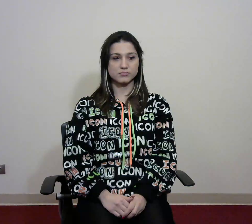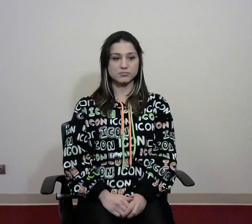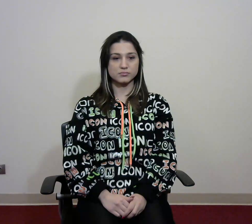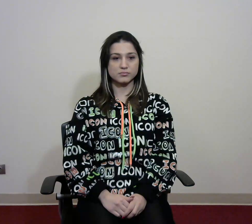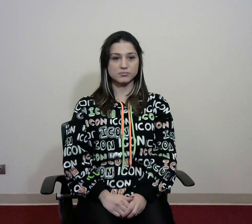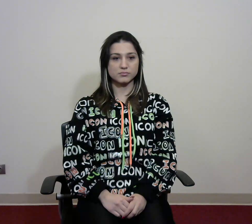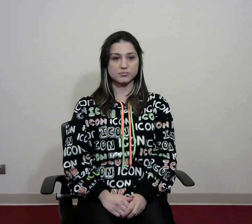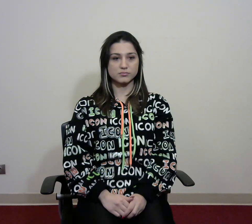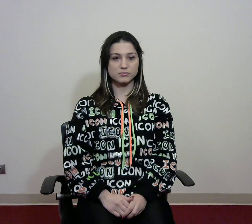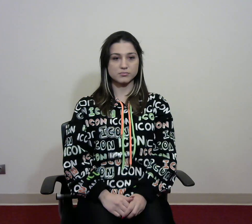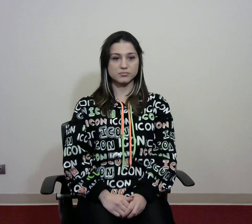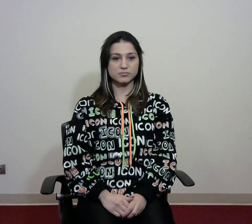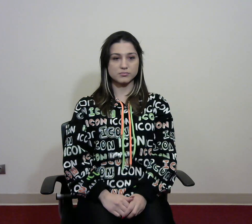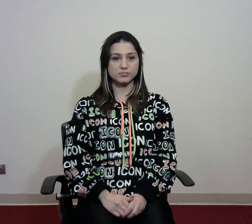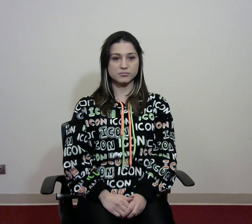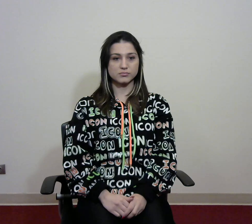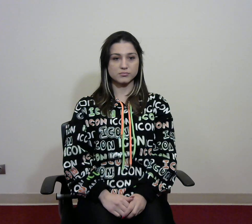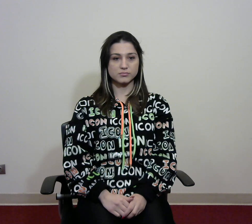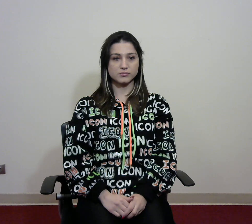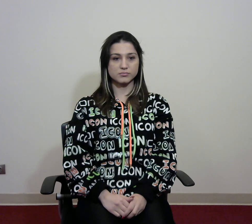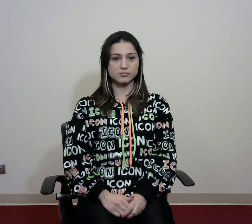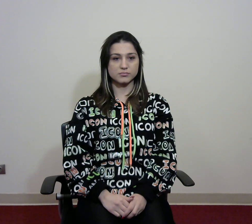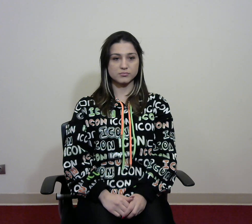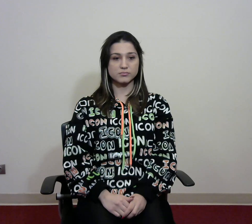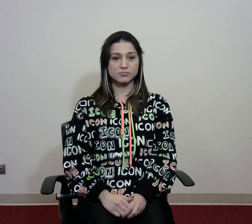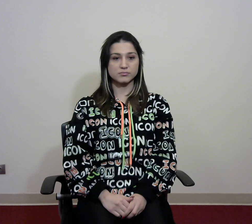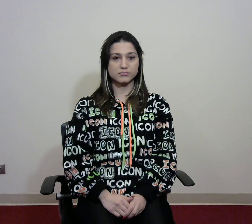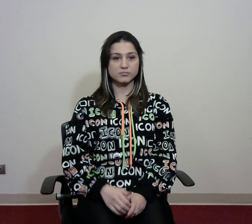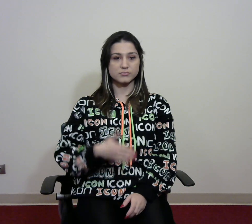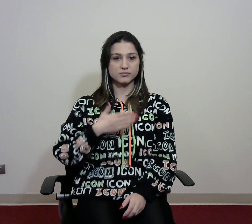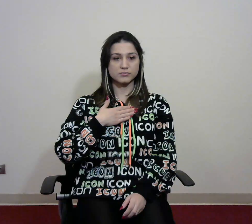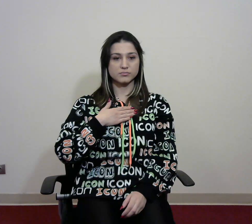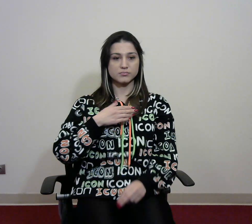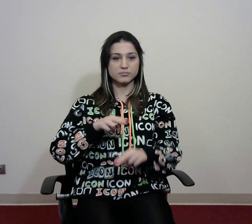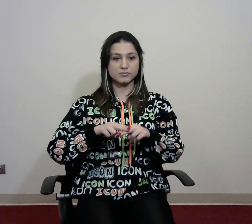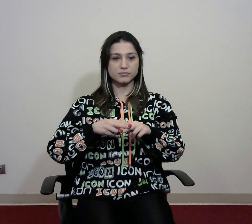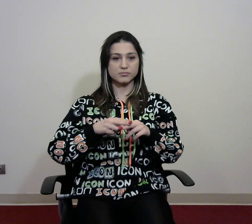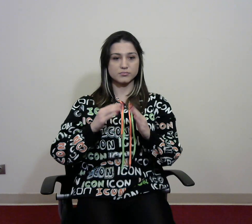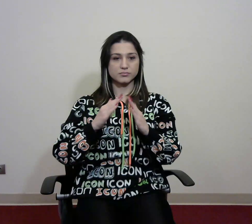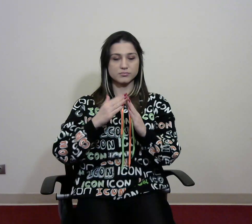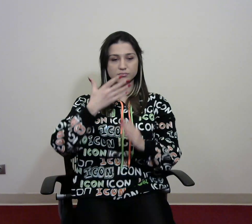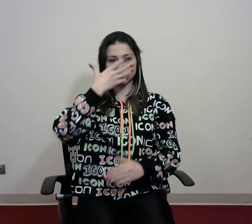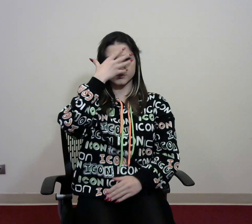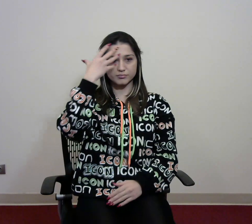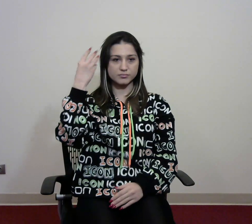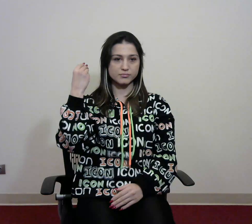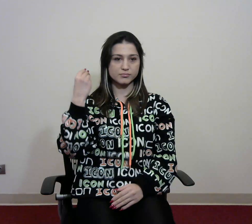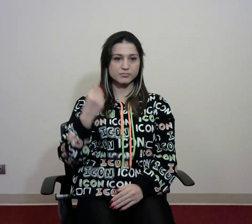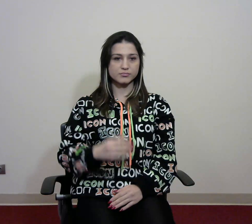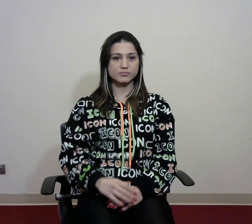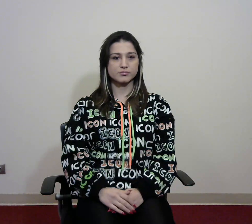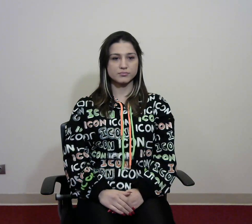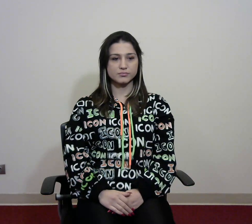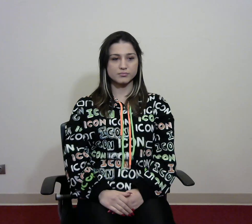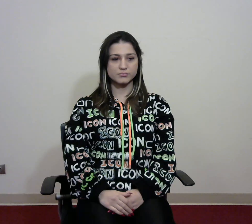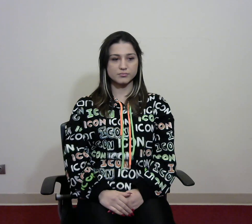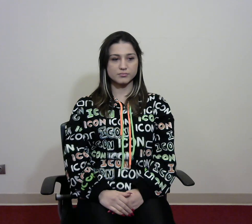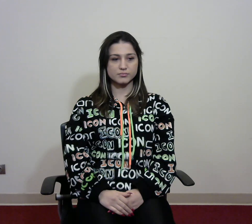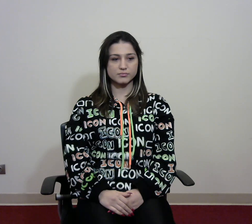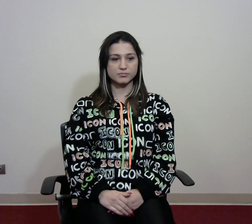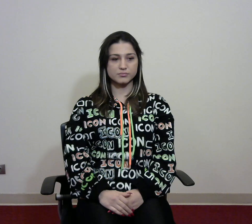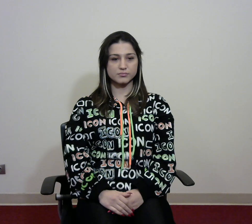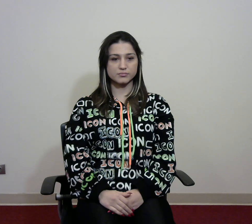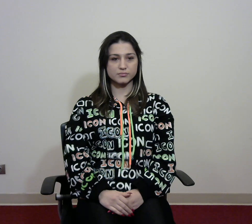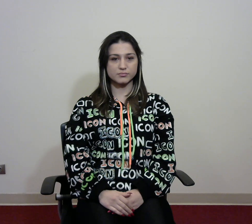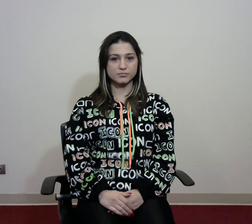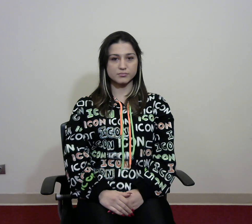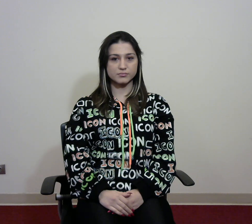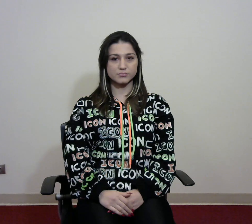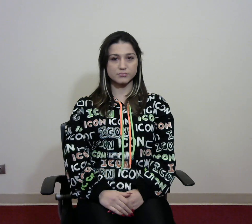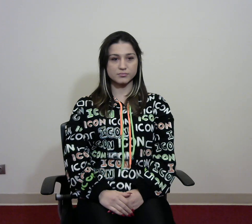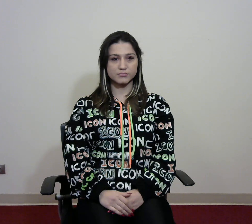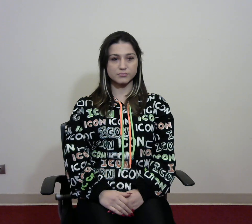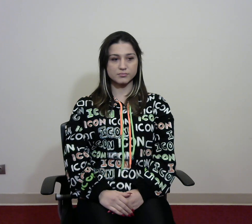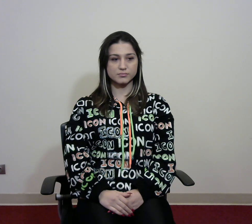Mən şəxsiyyət vəsiqəsini evdə unutmuşam